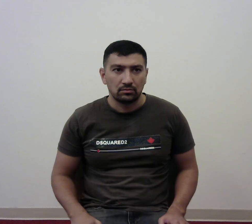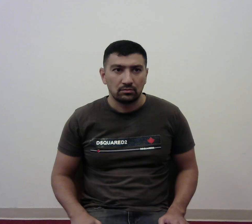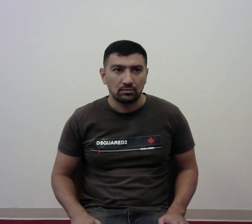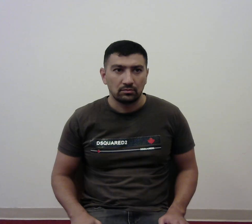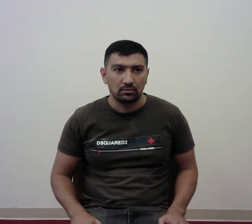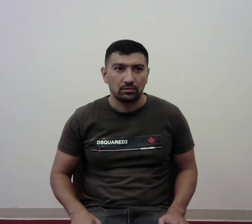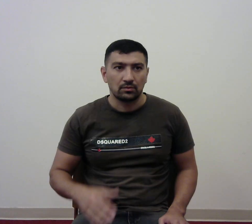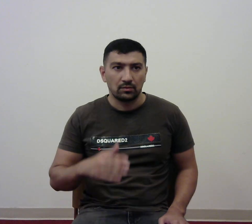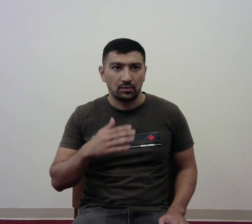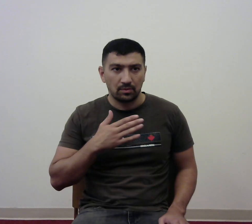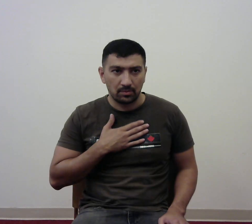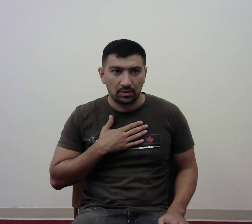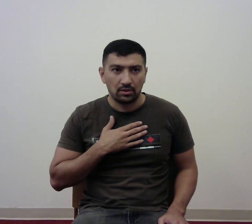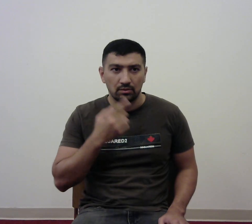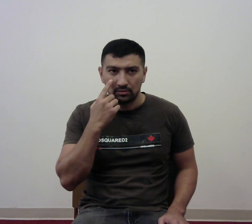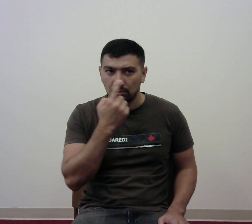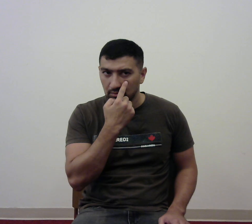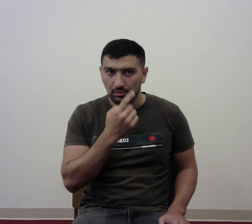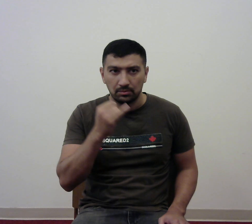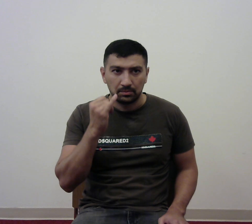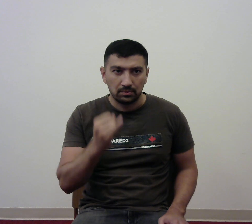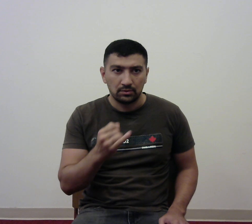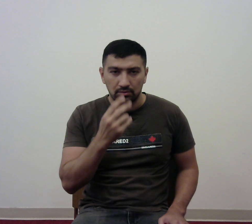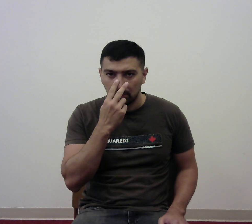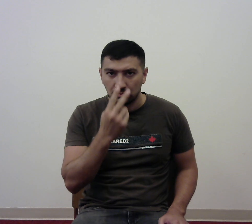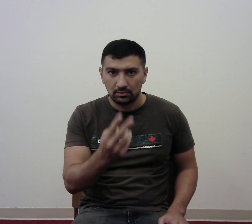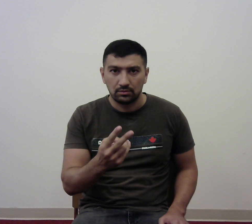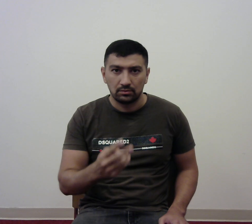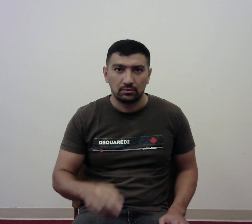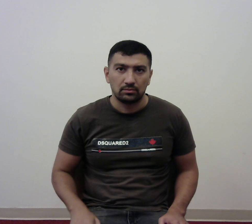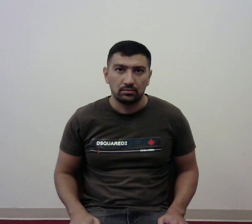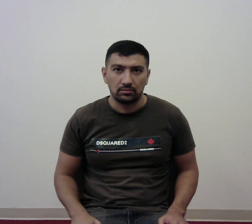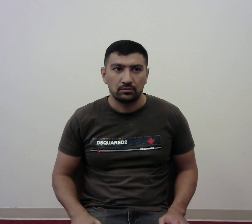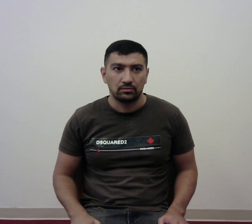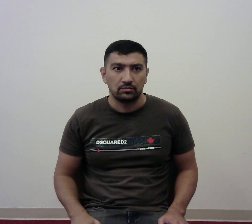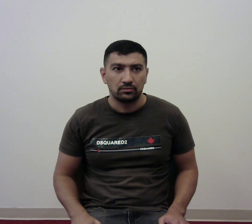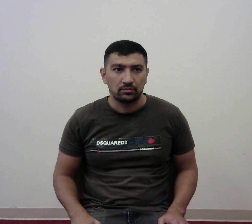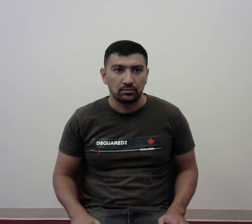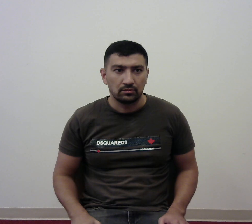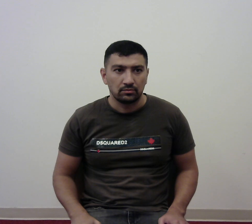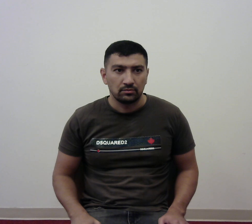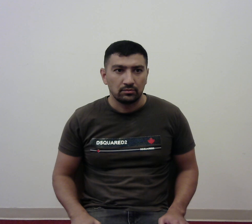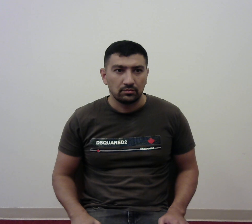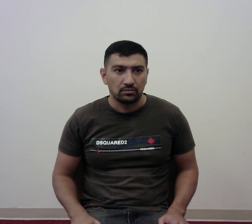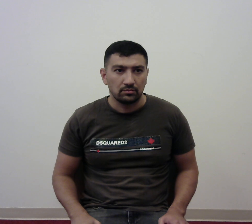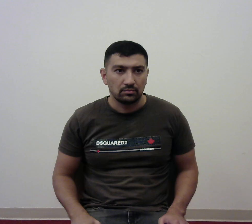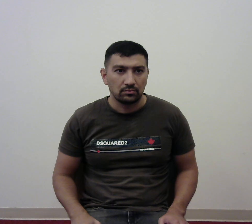Mənim gözüm pis görür